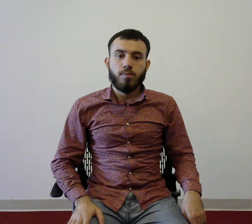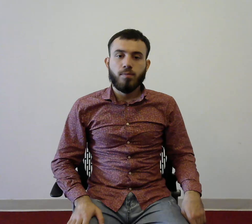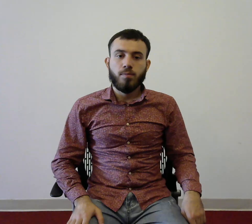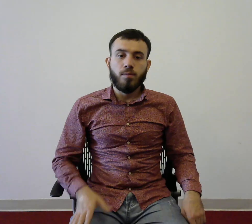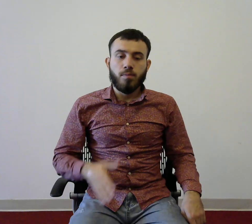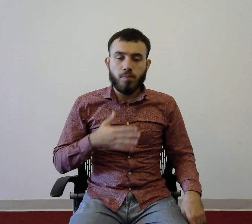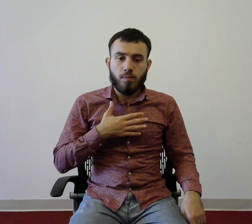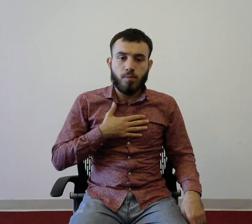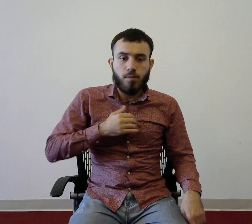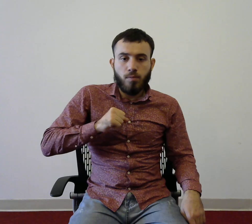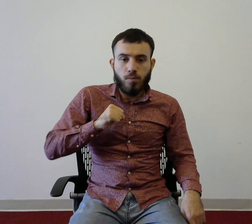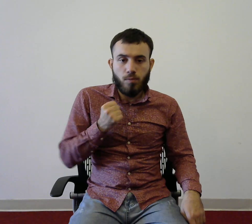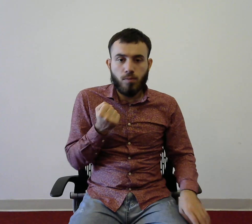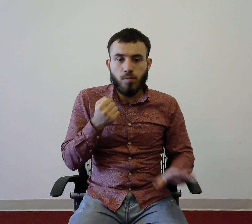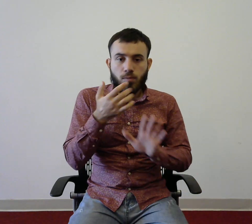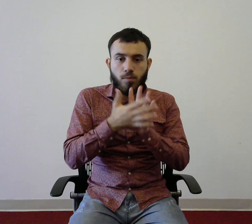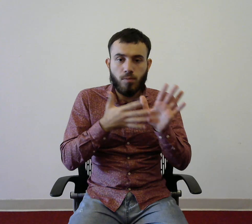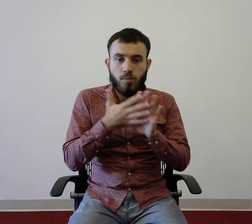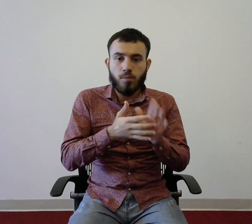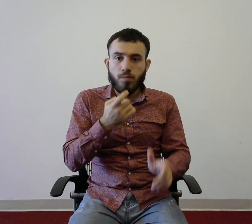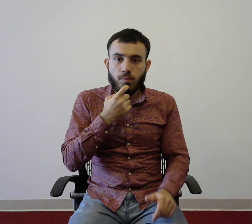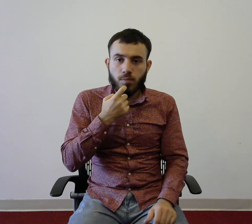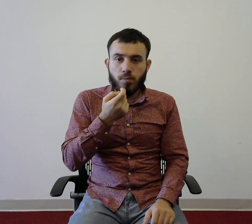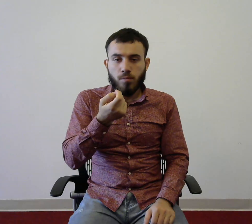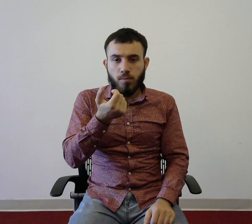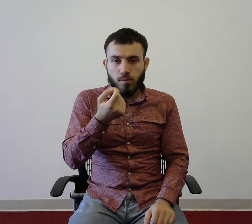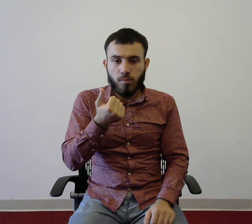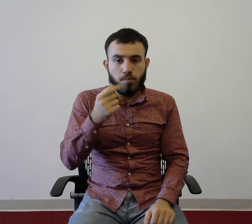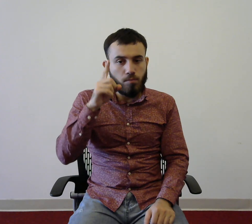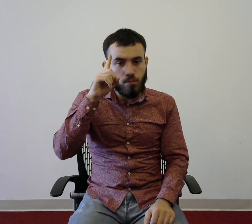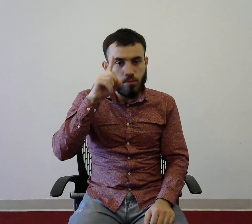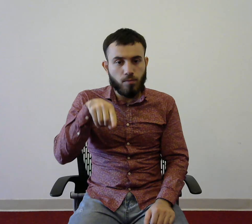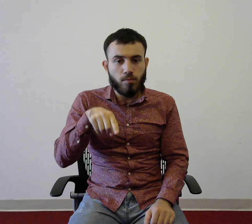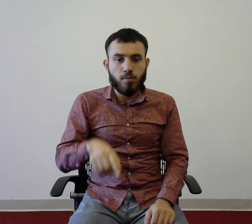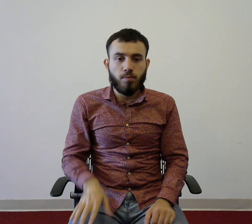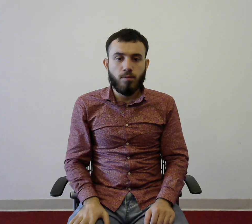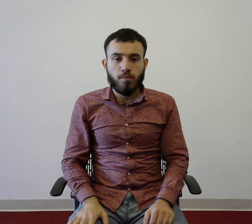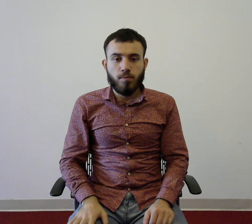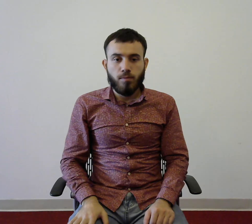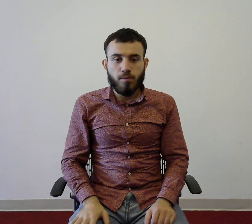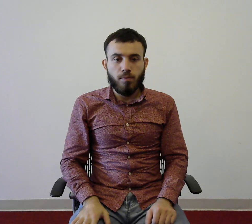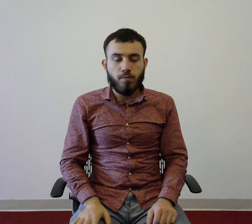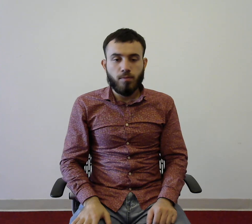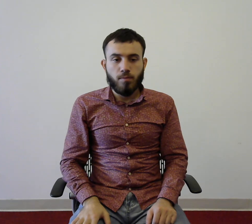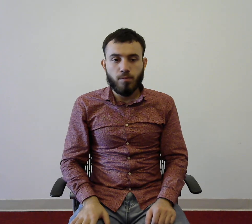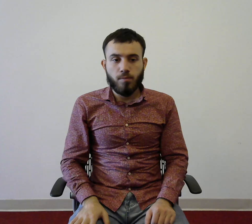Mənim dostum jest dilini azca bilir